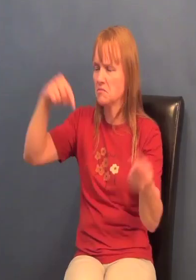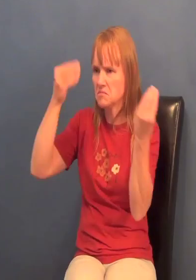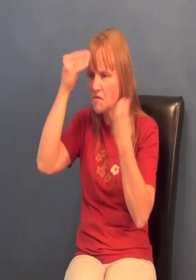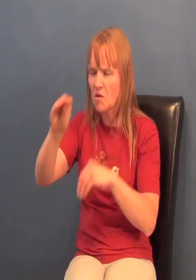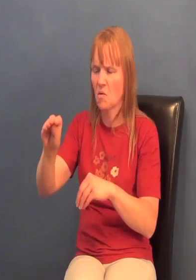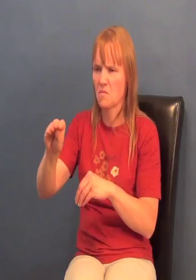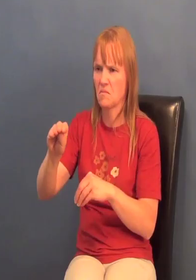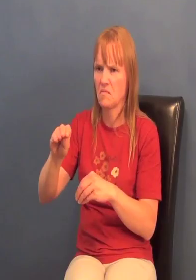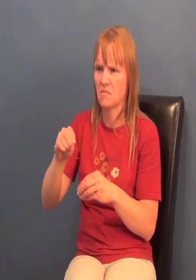Informują gości.